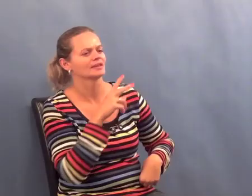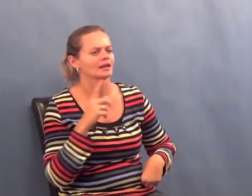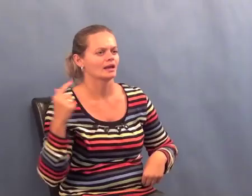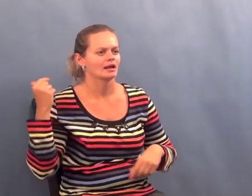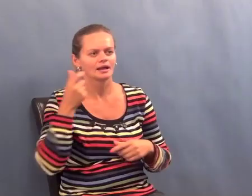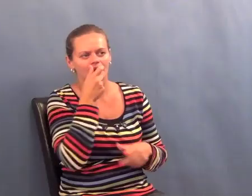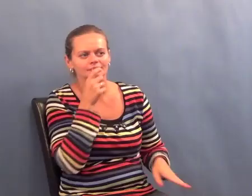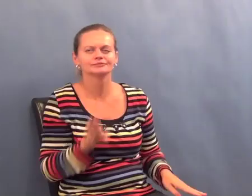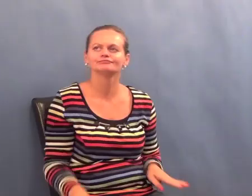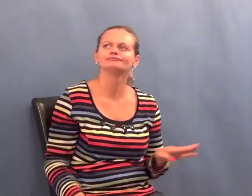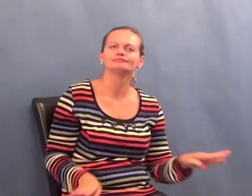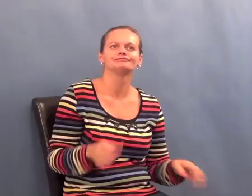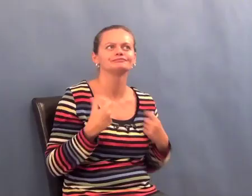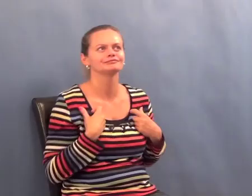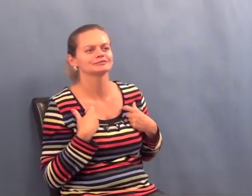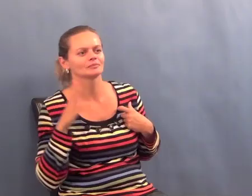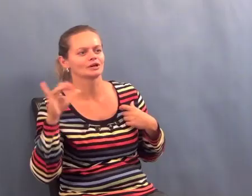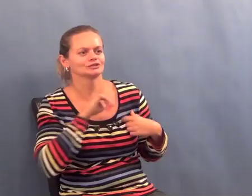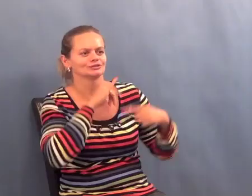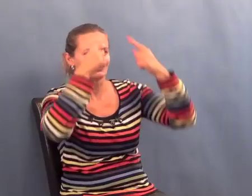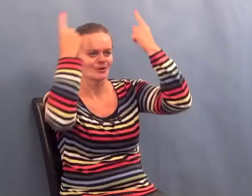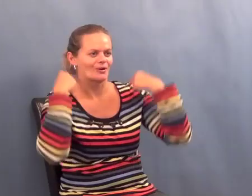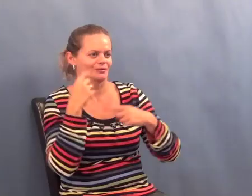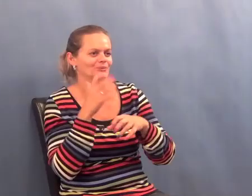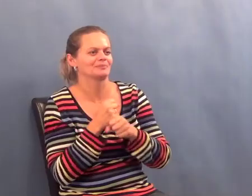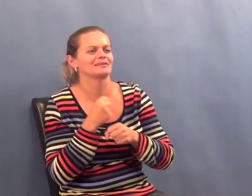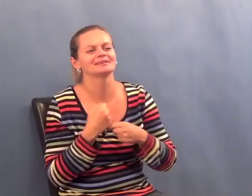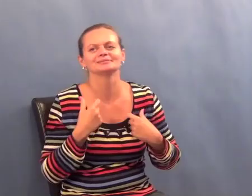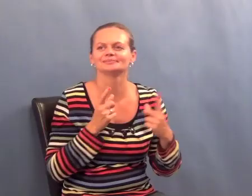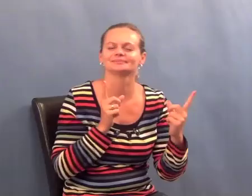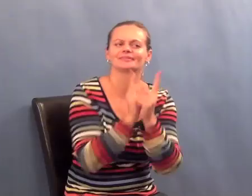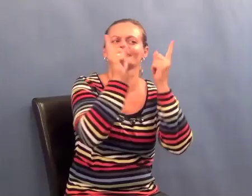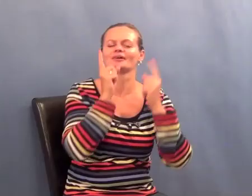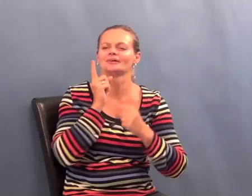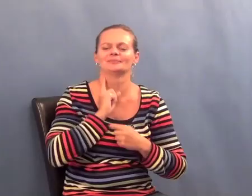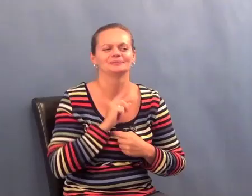Charlie Chaplin idzie z plecakiem ze szkłem. Idzie i udaje, że spotkanie jest przypadkowe.